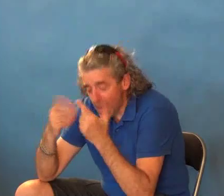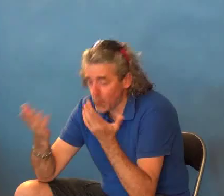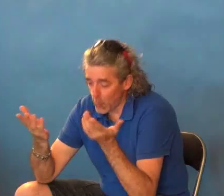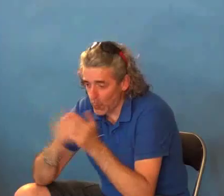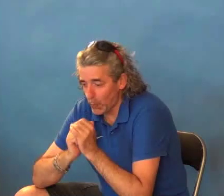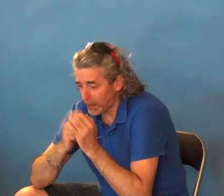Nie pasuje, no.